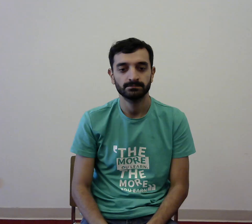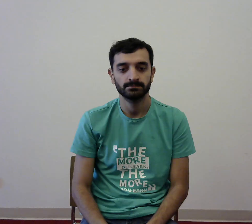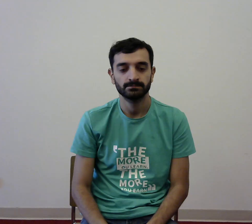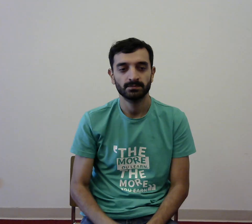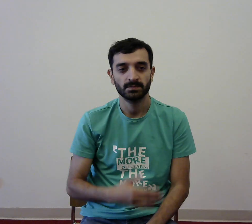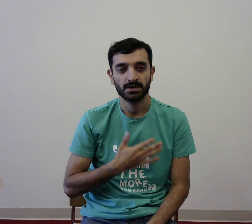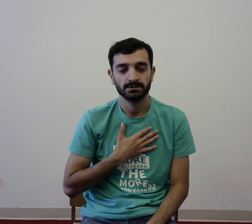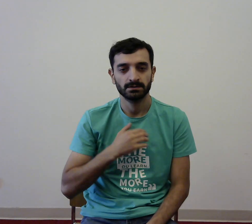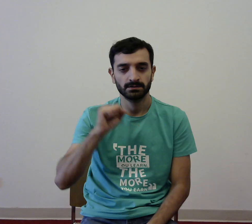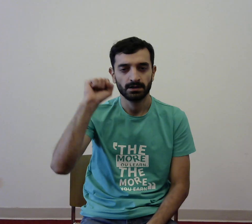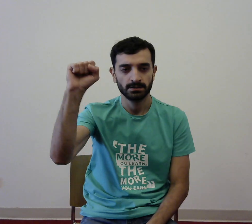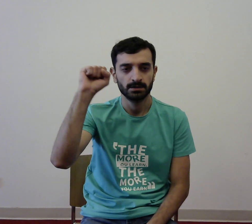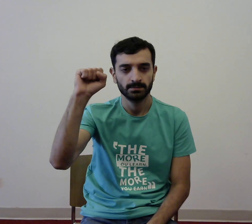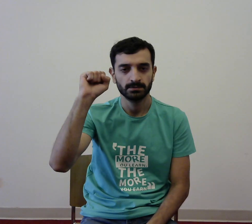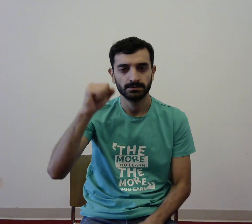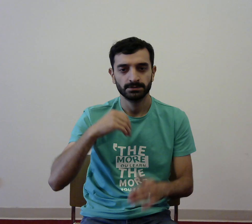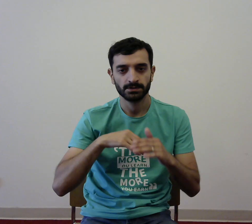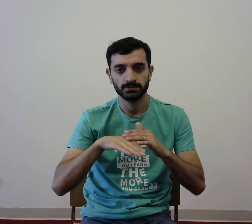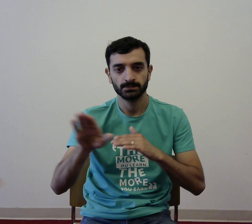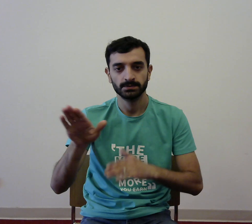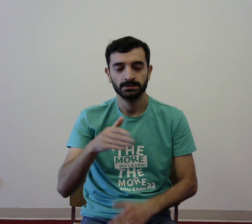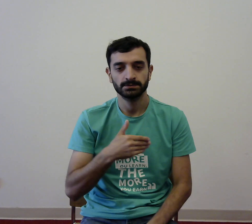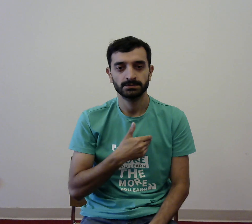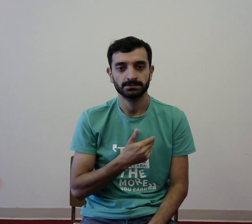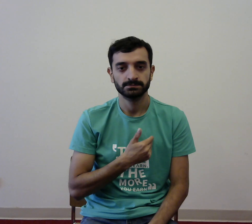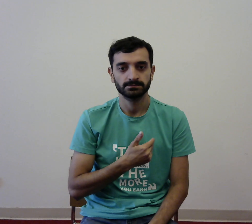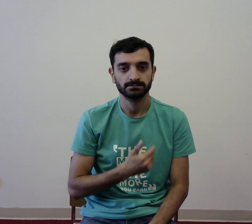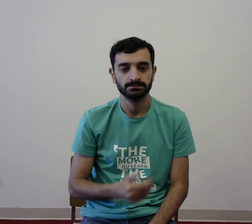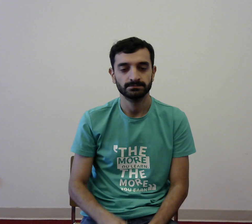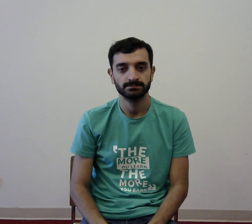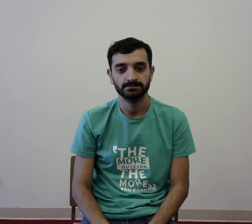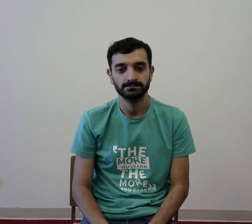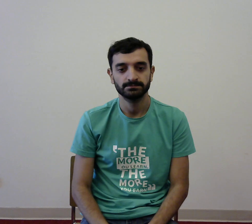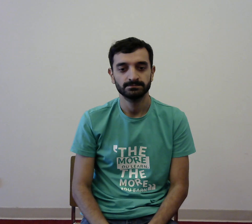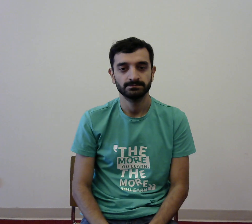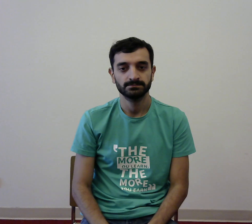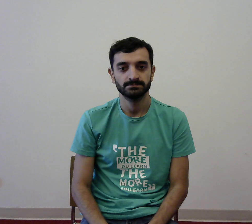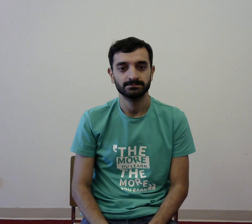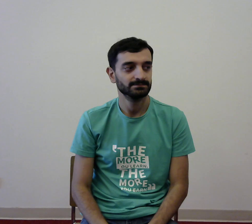Mən Qarabağa getmək istəyirəm